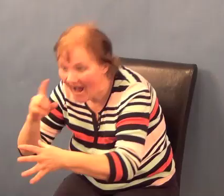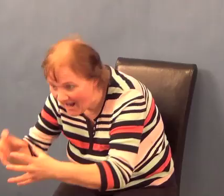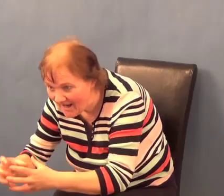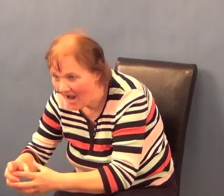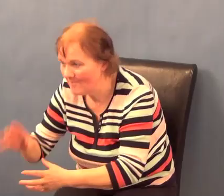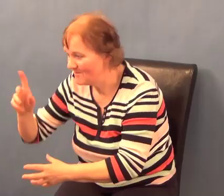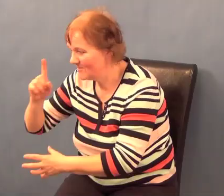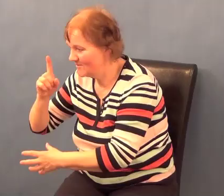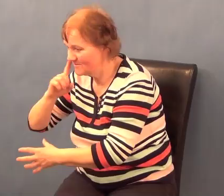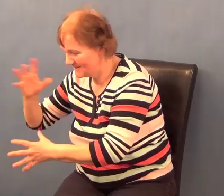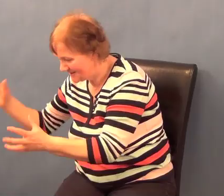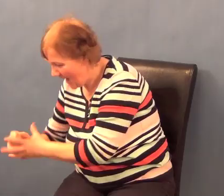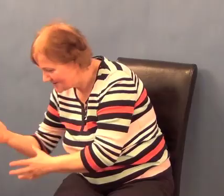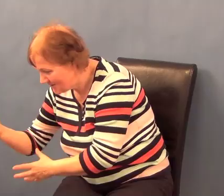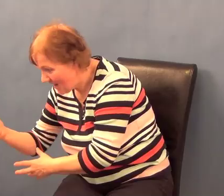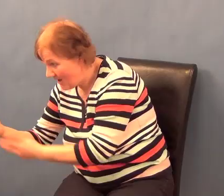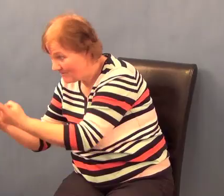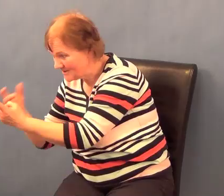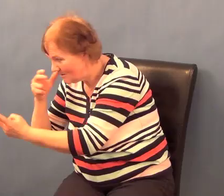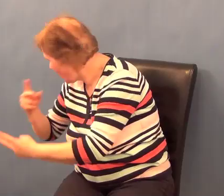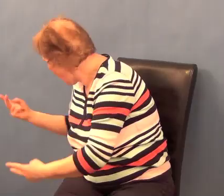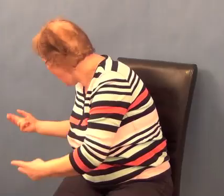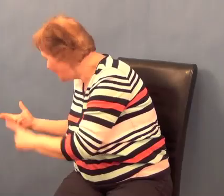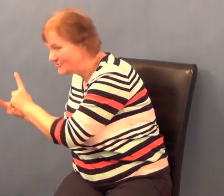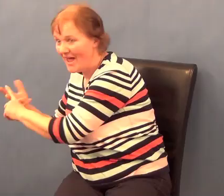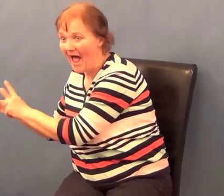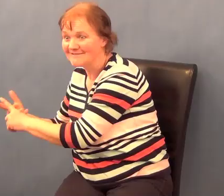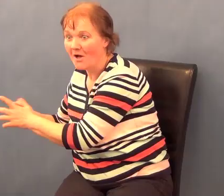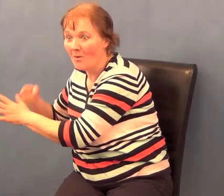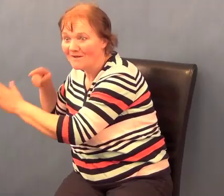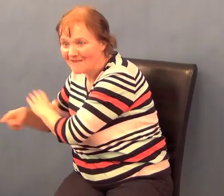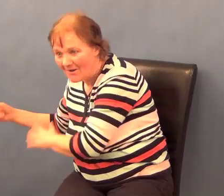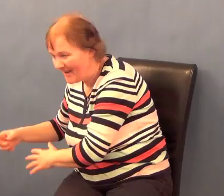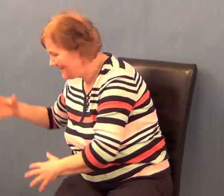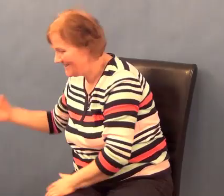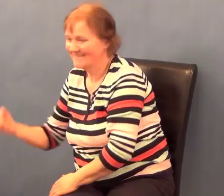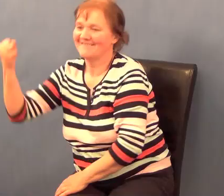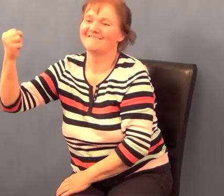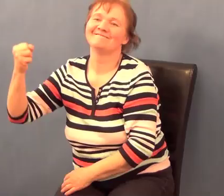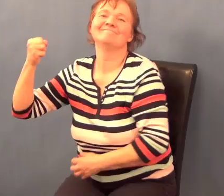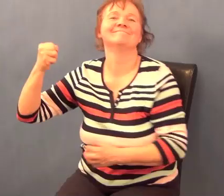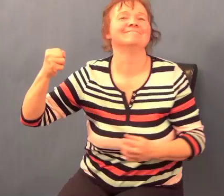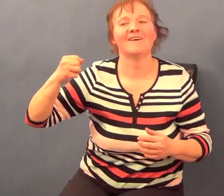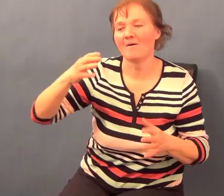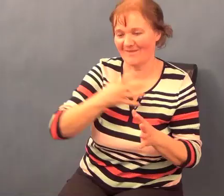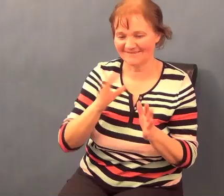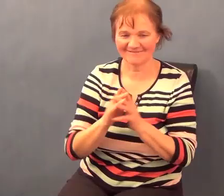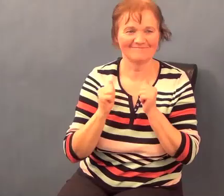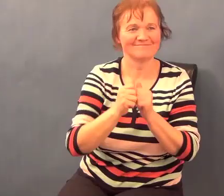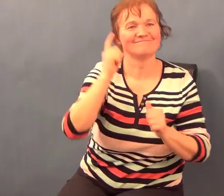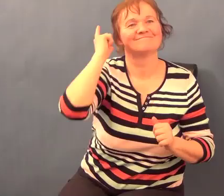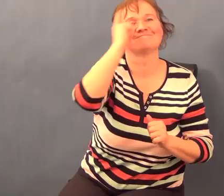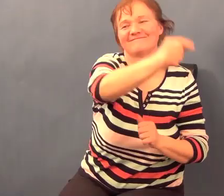Chłopak złapał jedną żabę, druga uciekła. Razem z psem wrócili do domu.